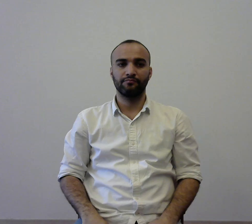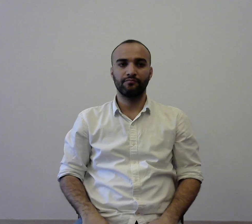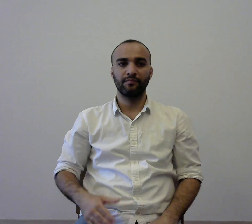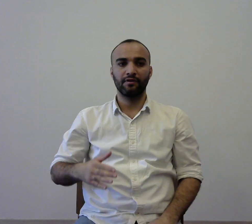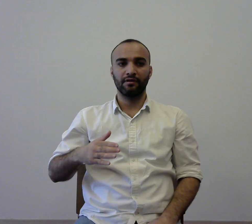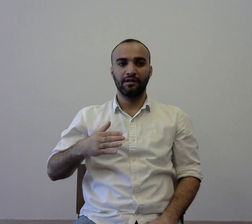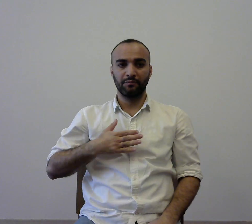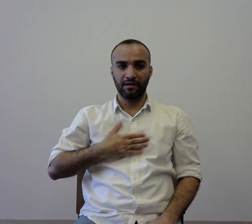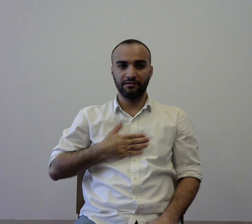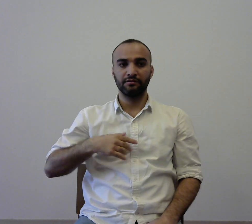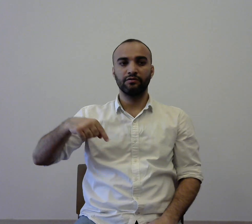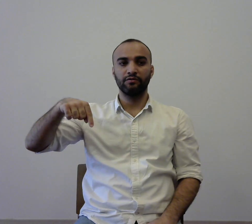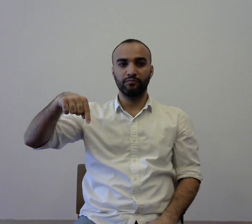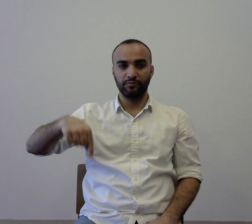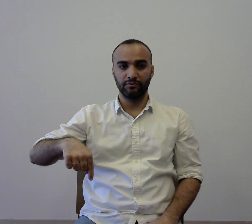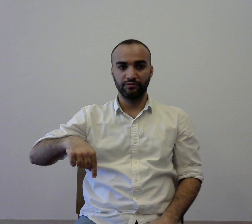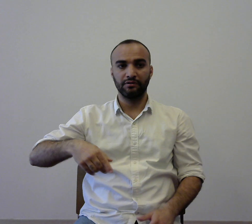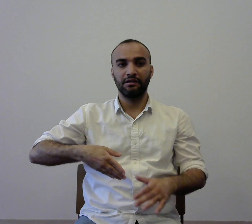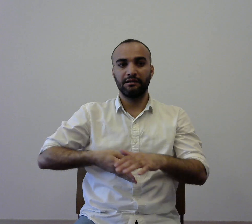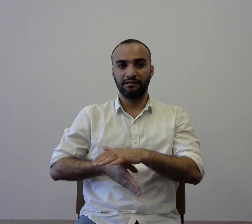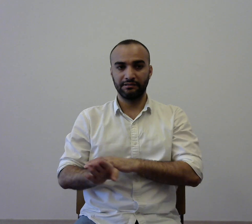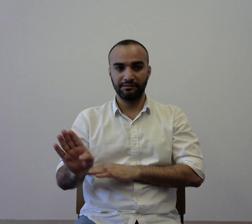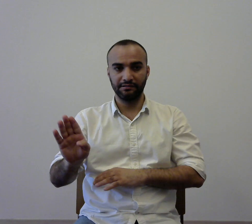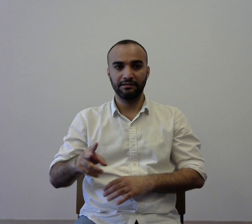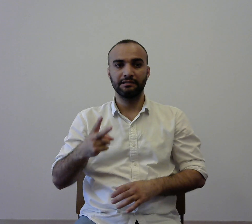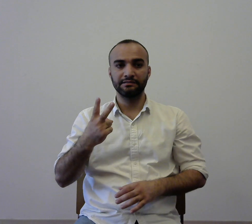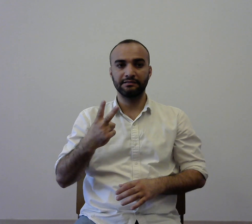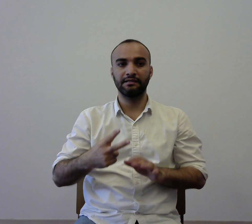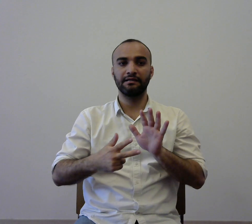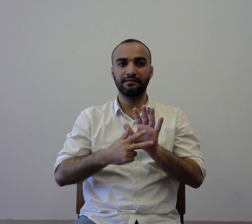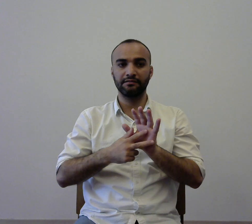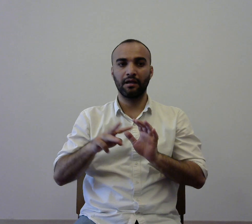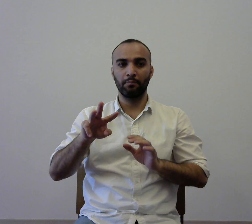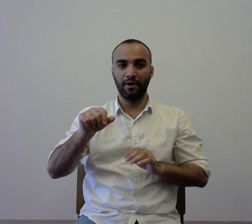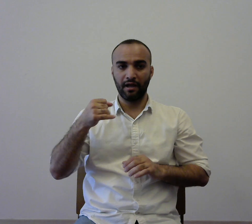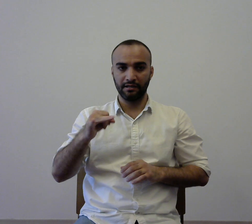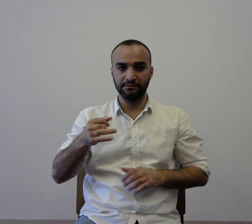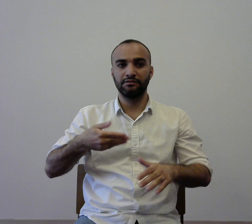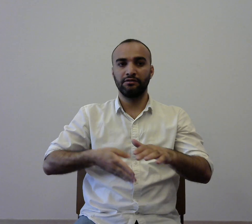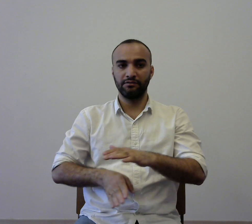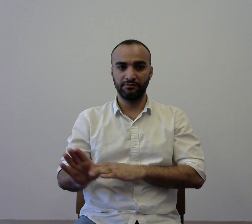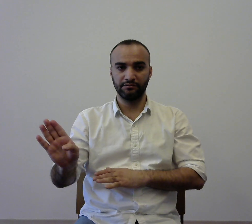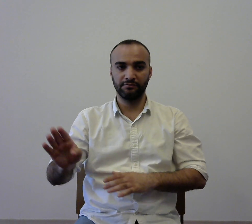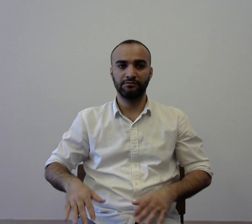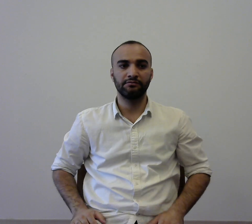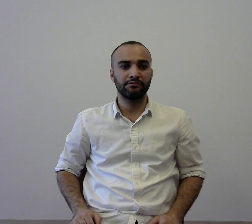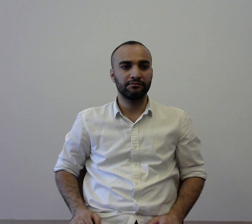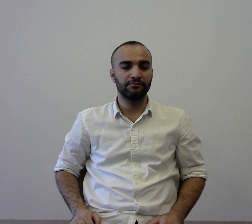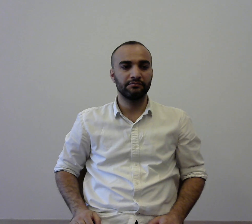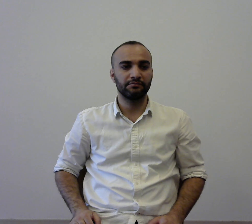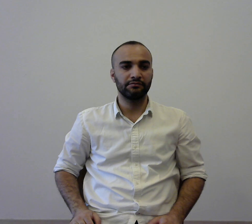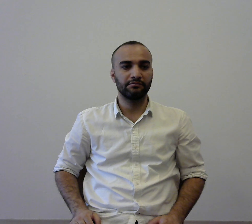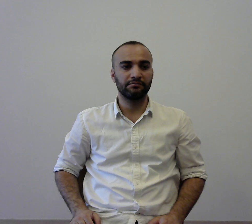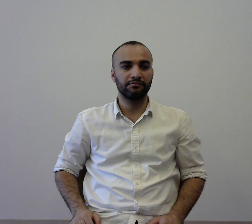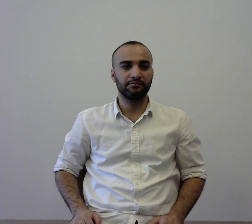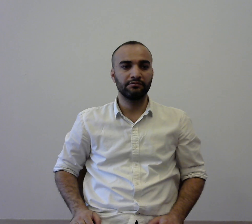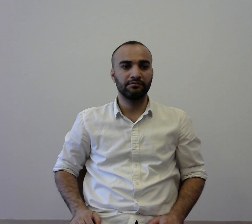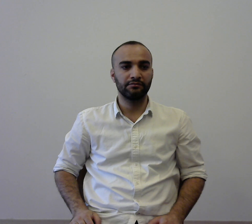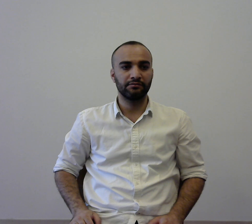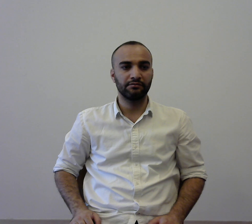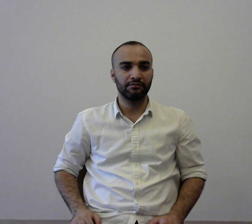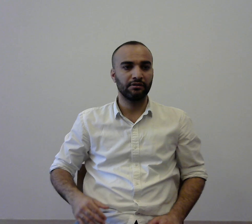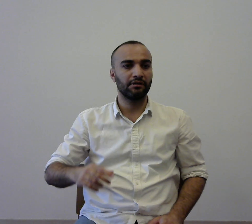Mən burdan çıxıb 28 maya gedəcəm